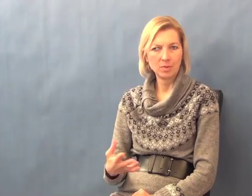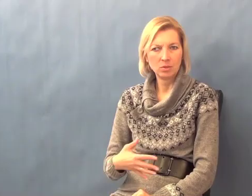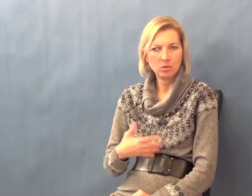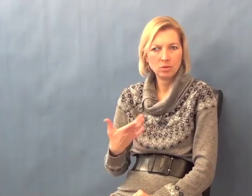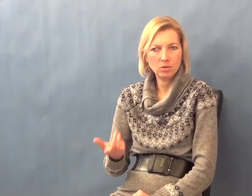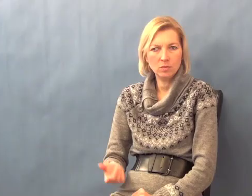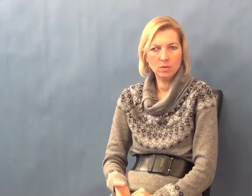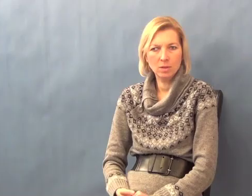Dziwne.